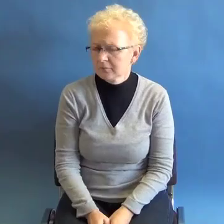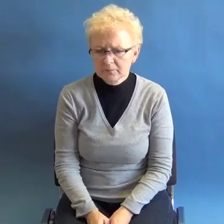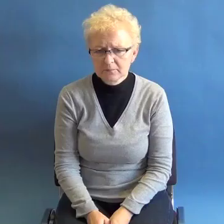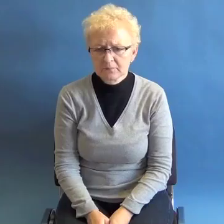Nie wolno.